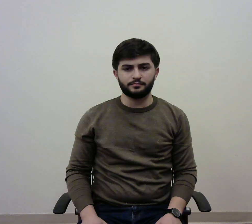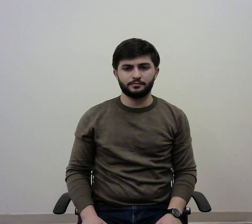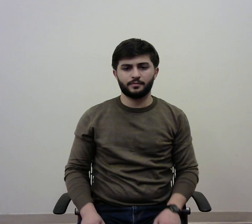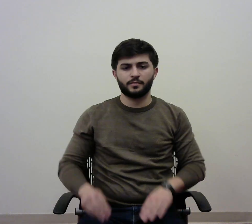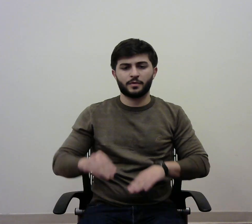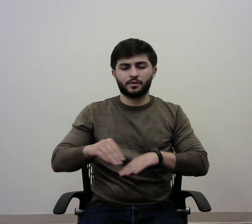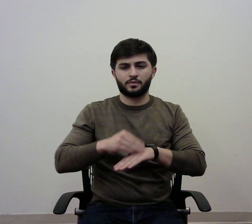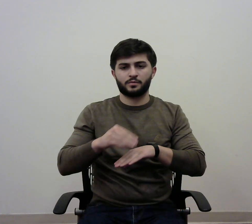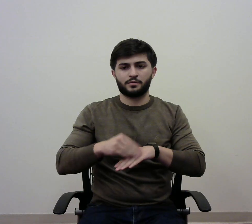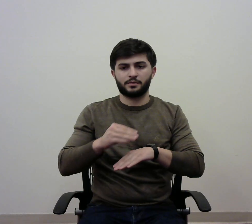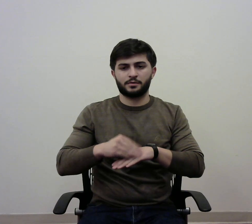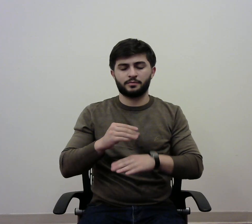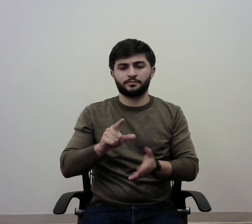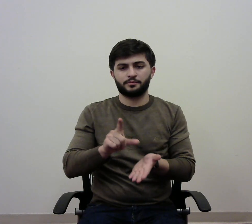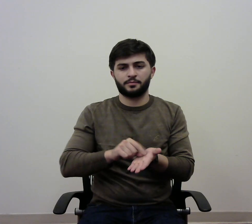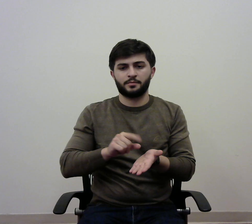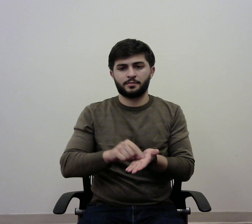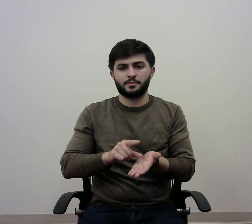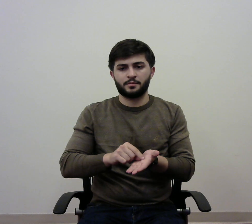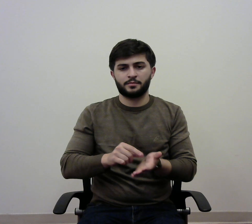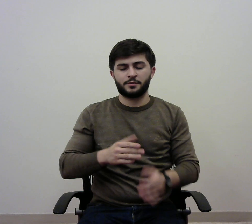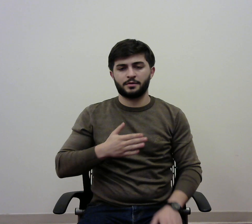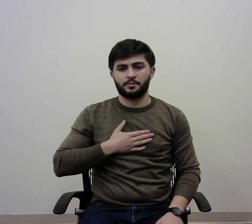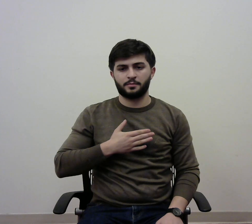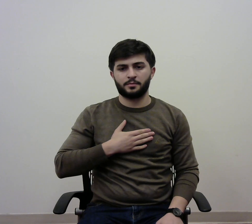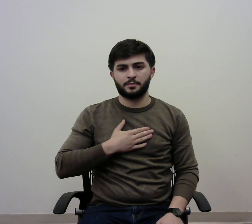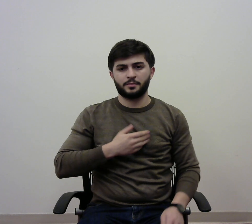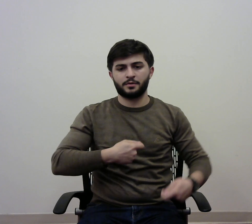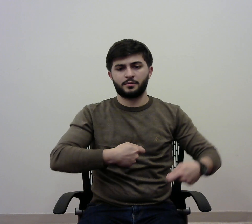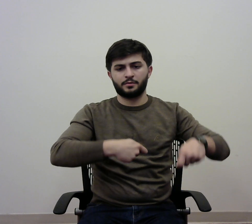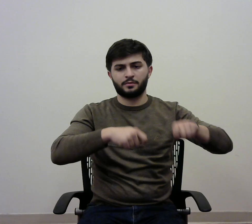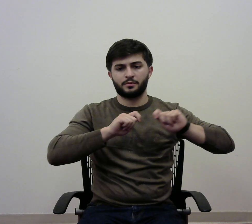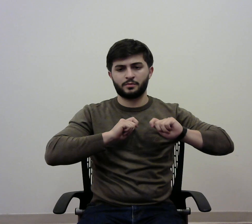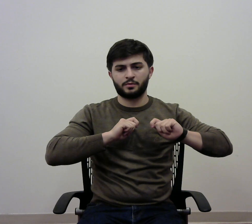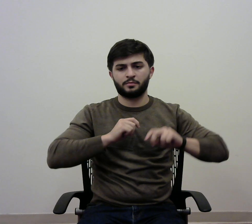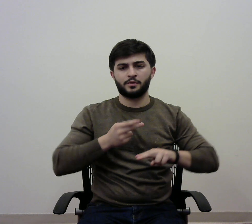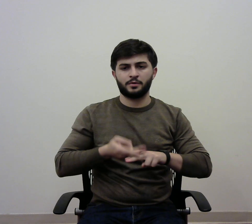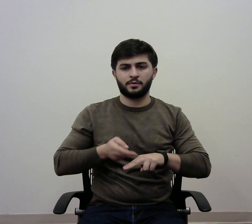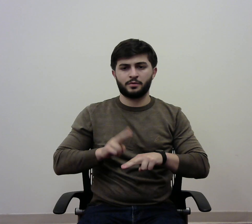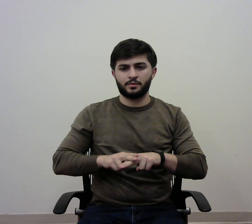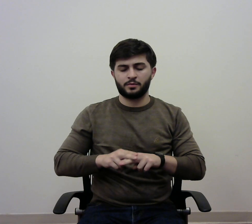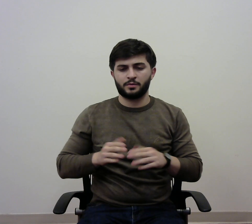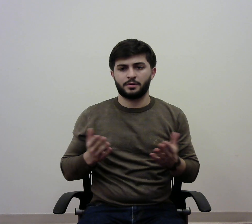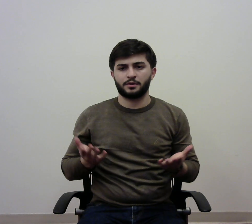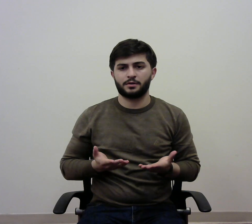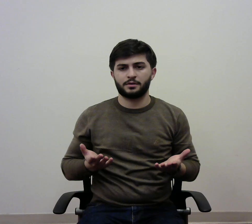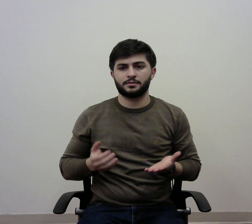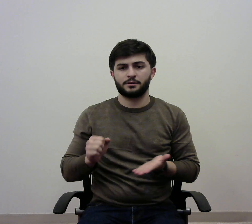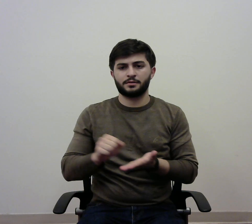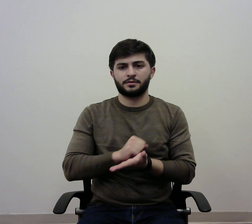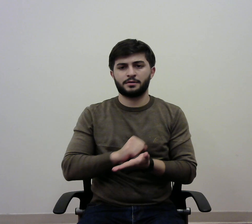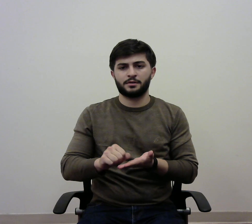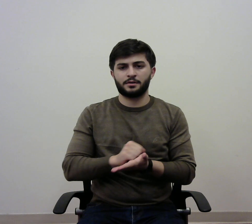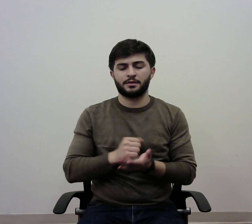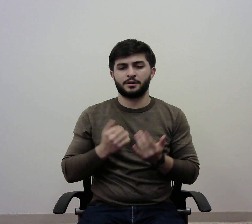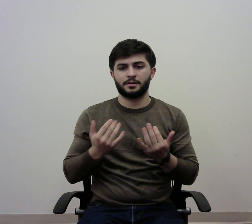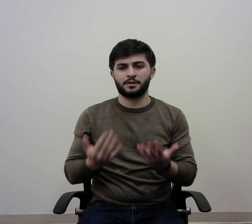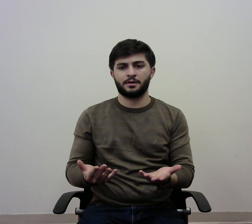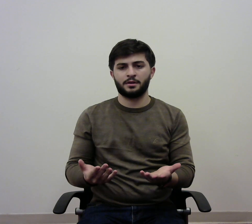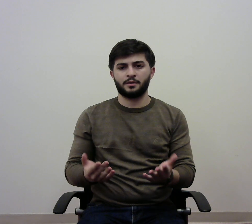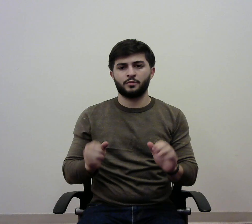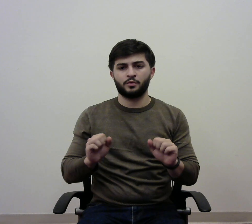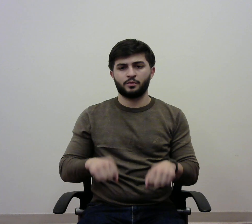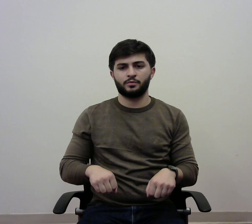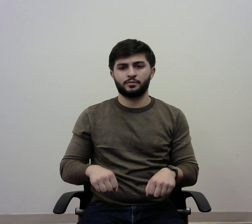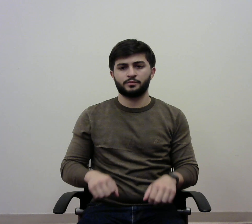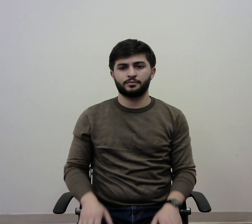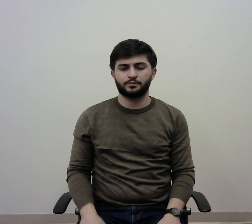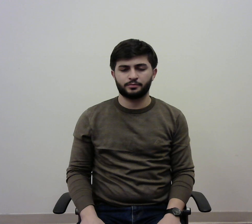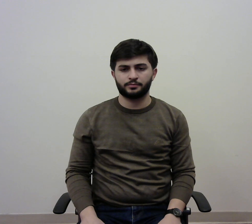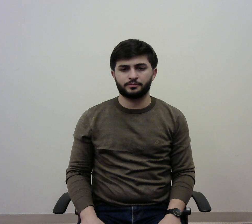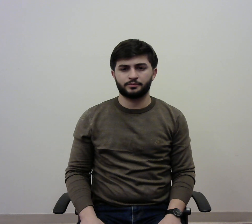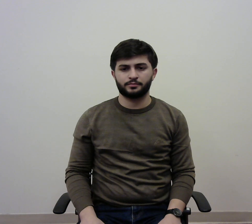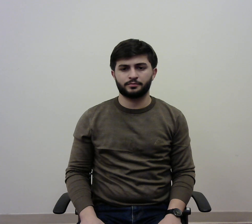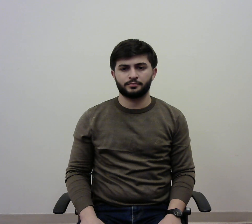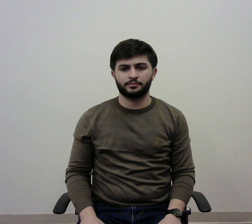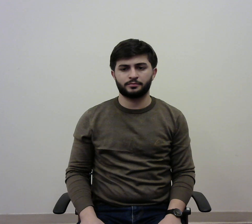Yoldaşımın pensiyasını mənə köçürmək üçün hansı sənədlər tələb olunur?